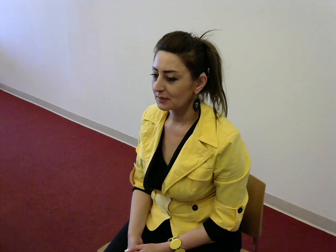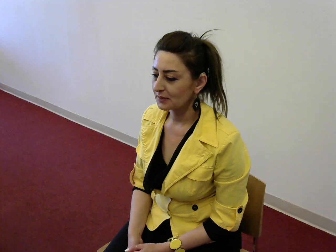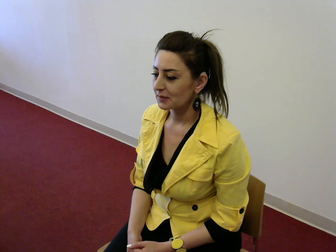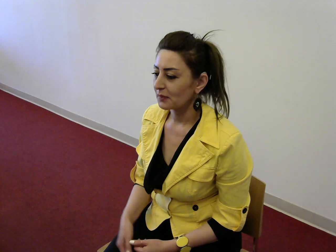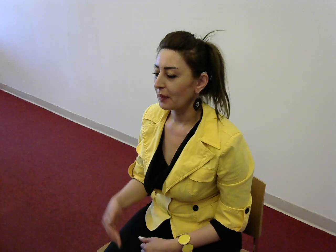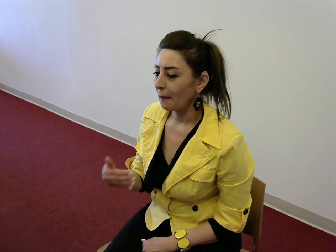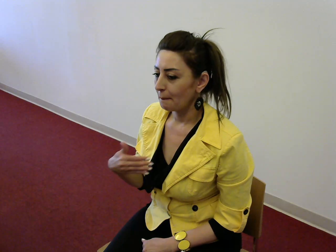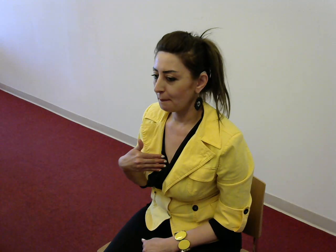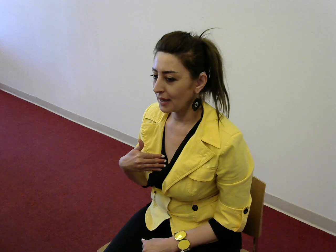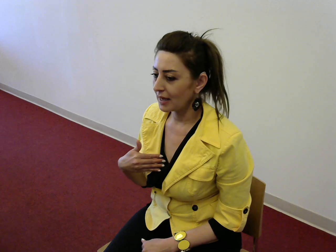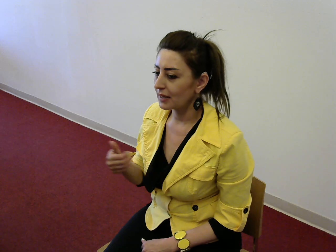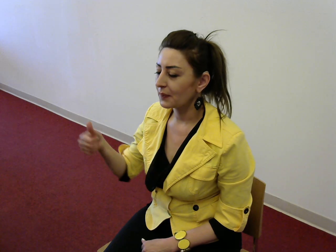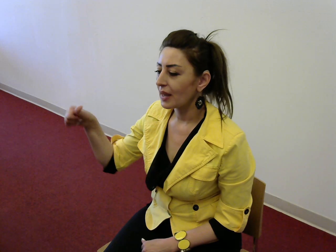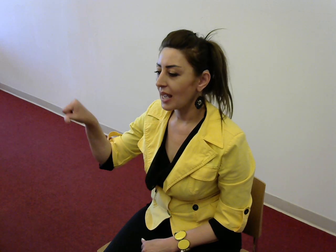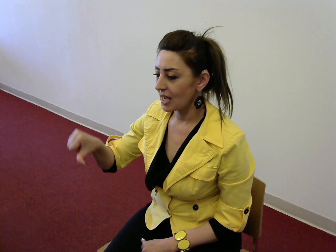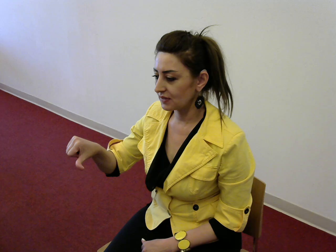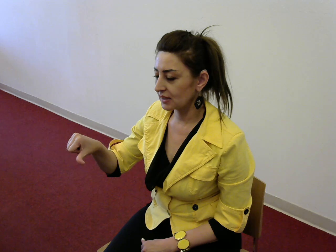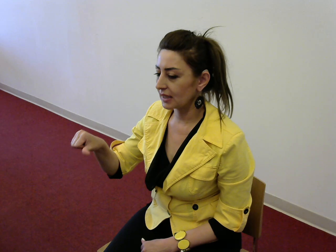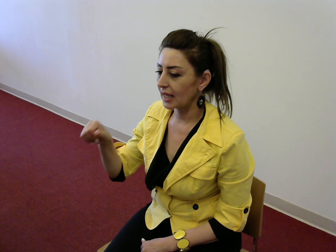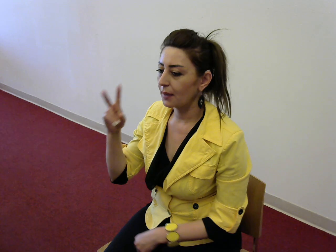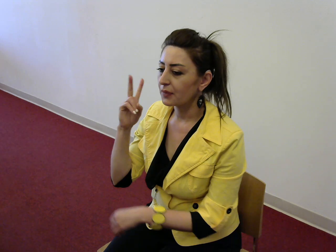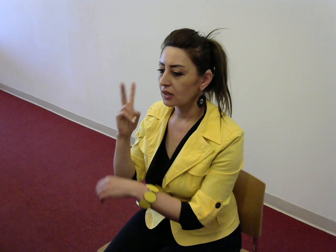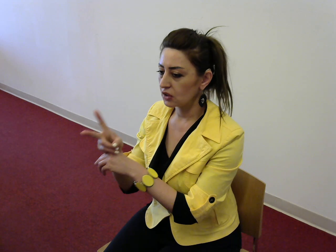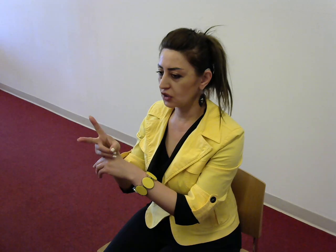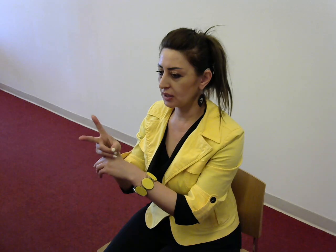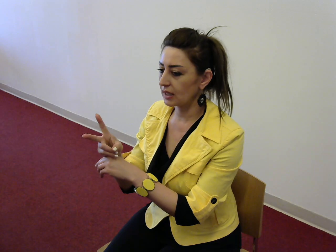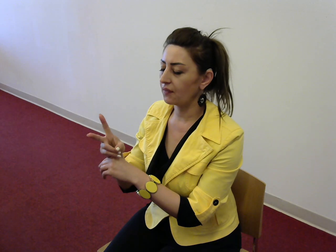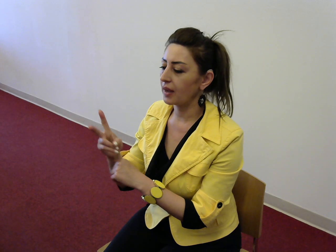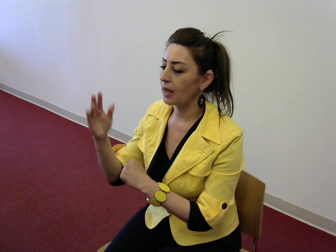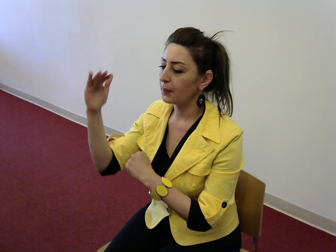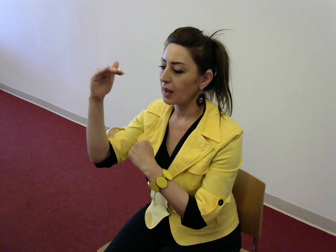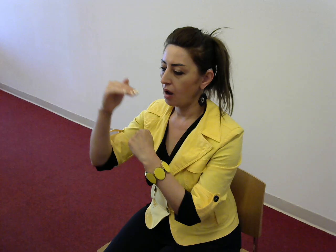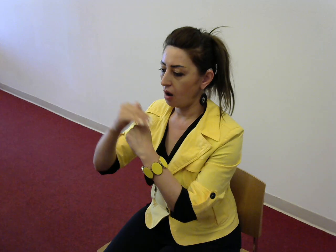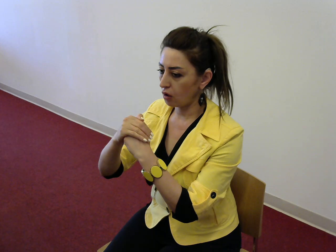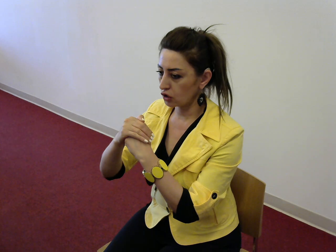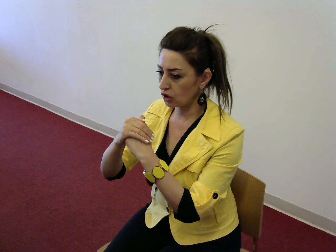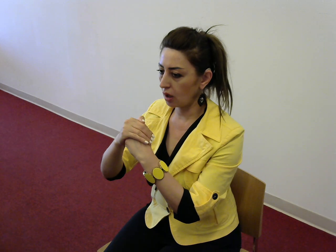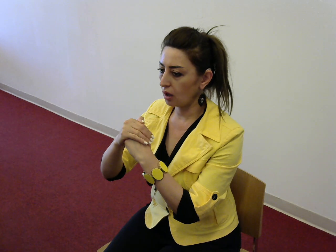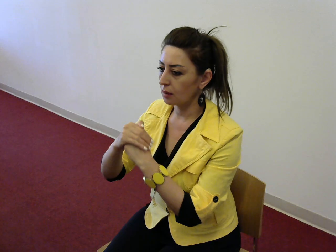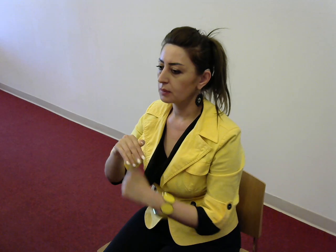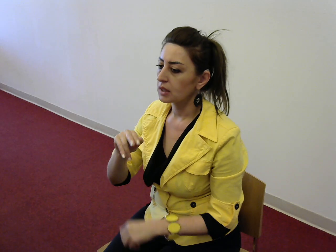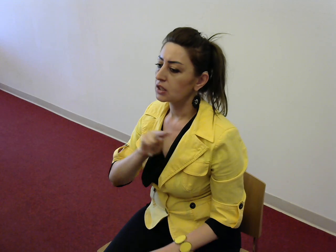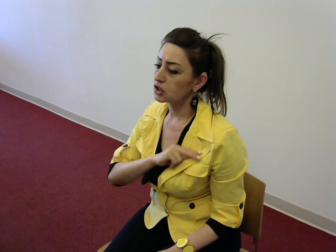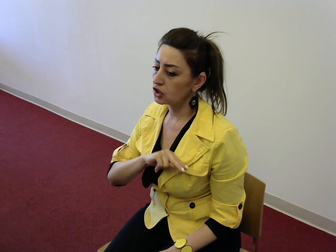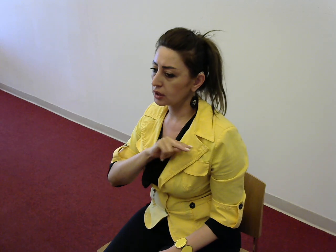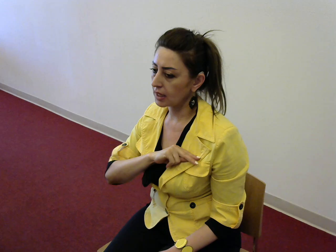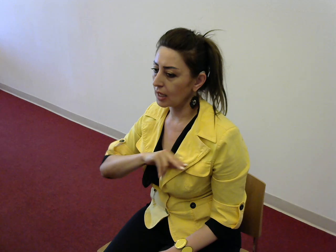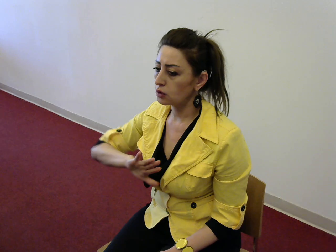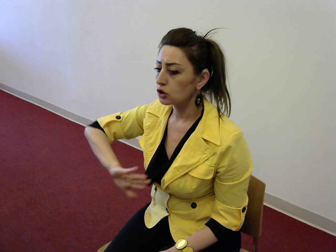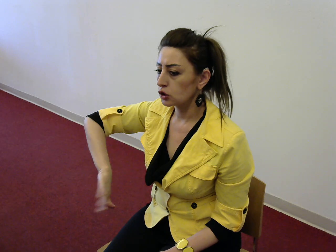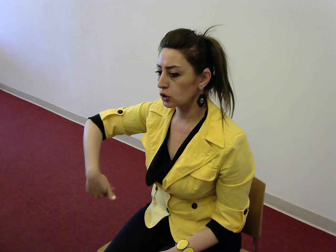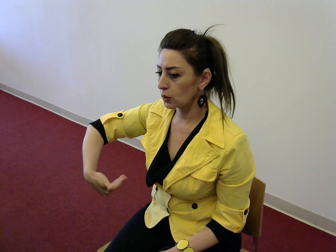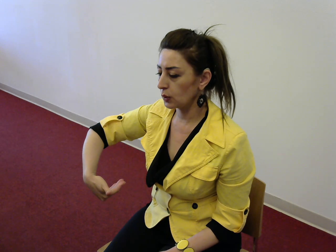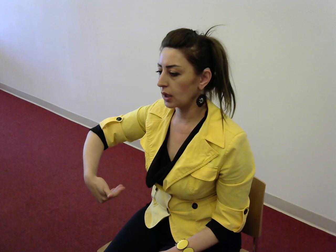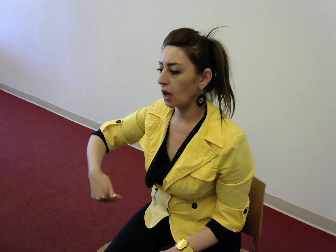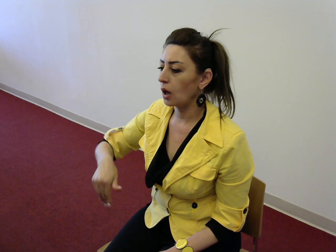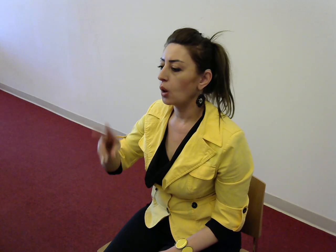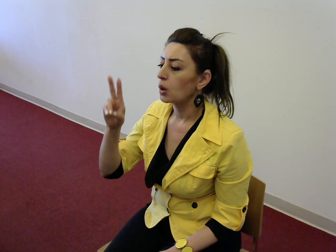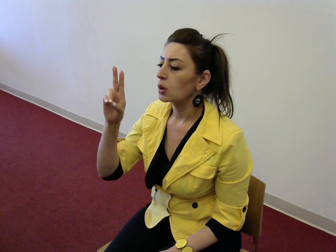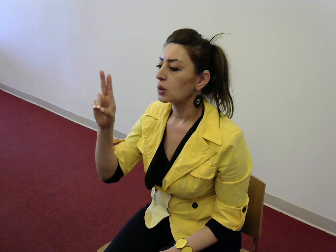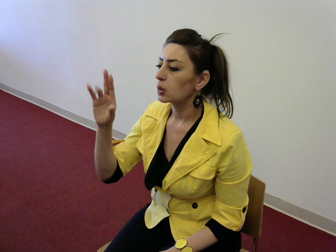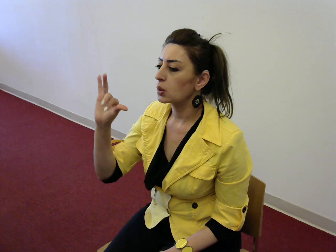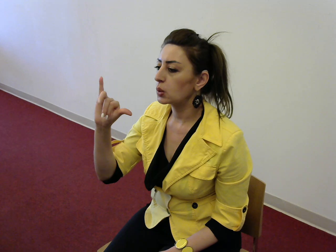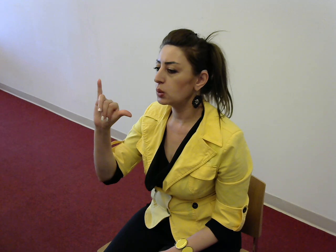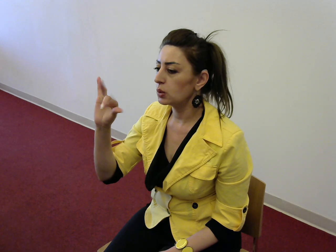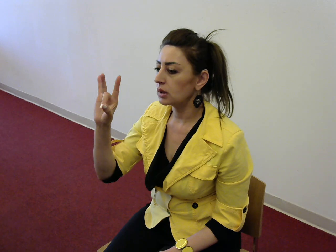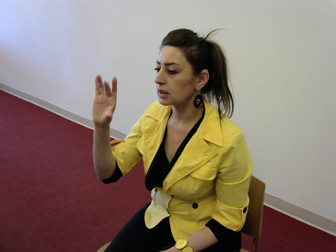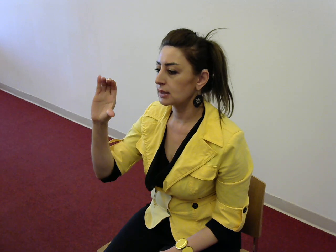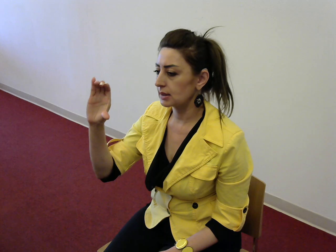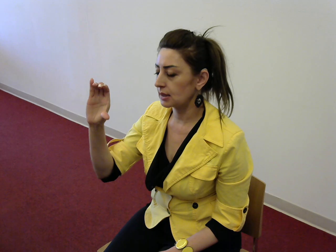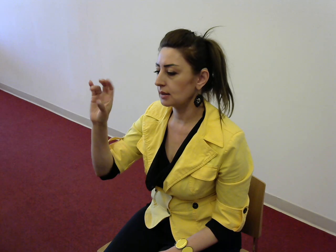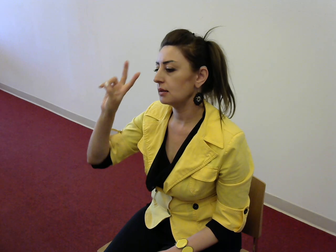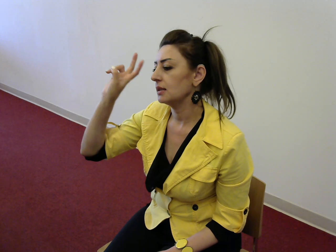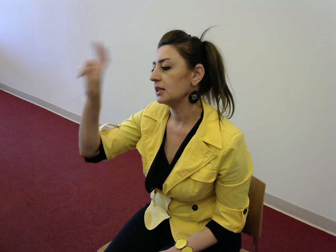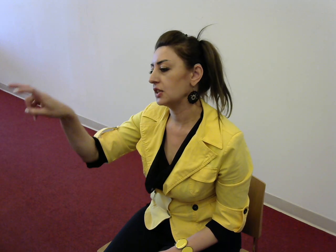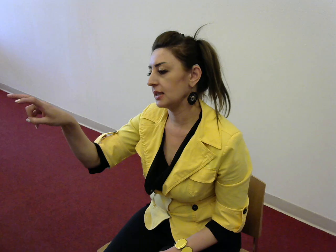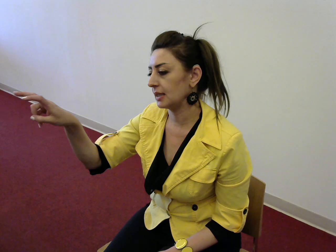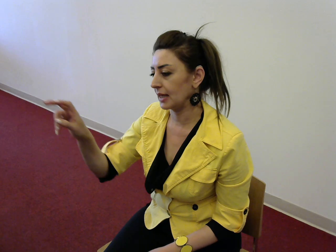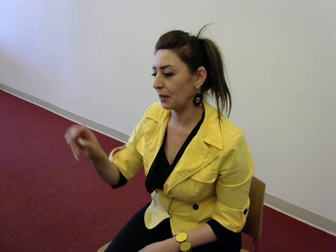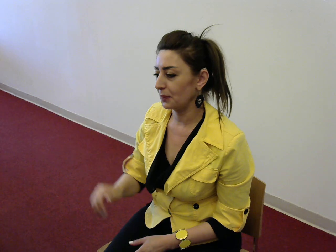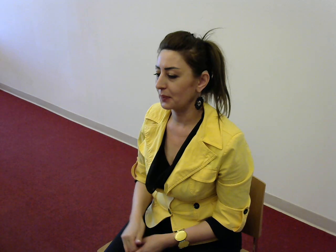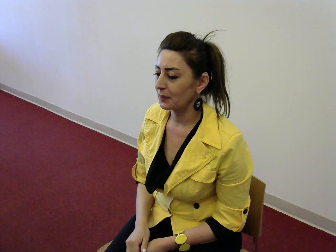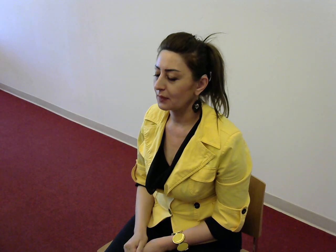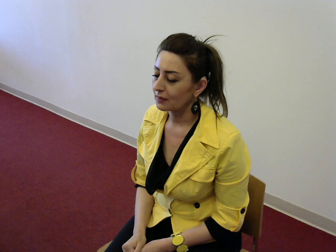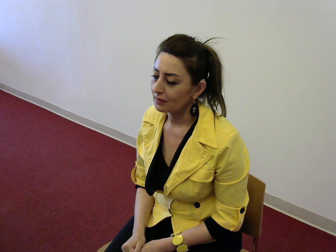Mən həftədə 2 dəfə axşam işdən sonra kursa gedirəm